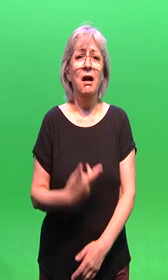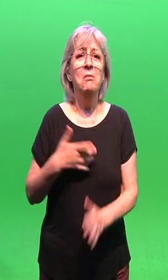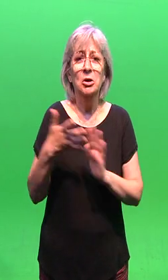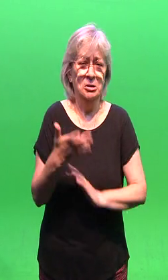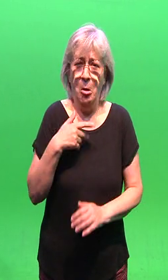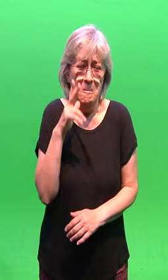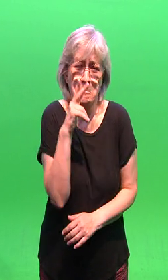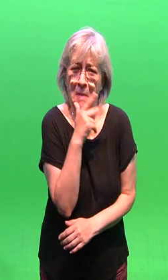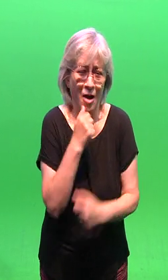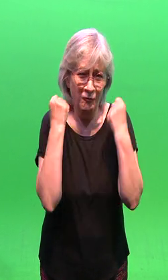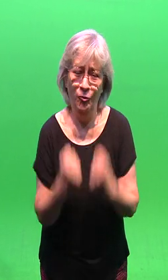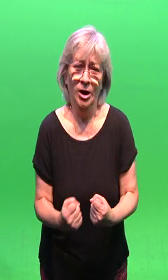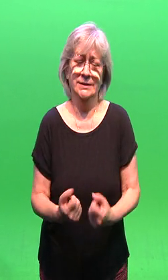Vinc perquè em fa molt de mal!